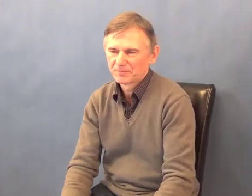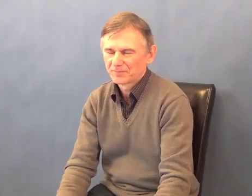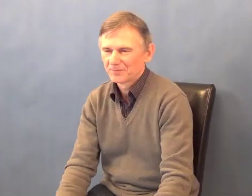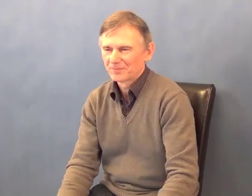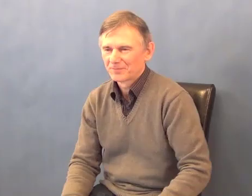Prawda.